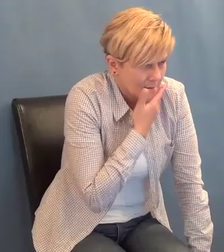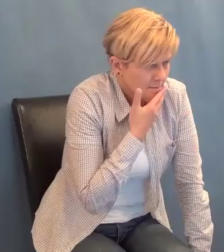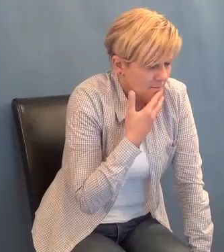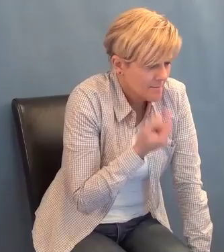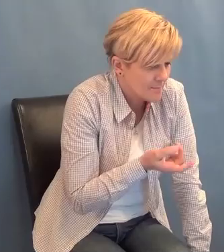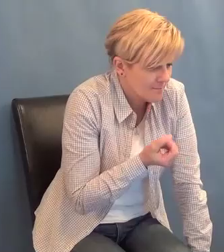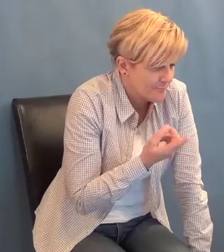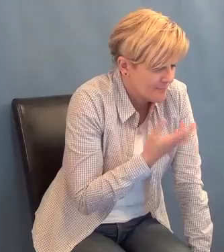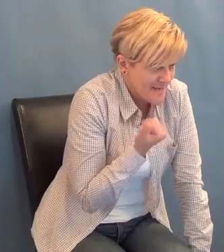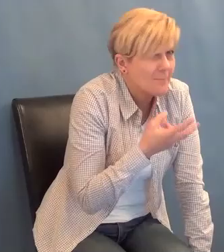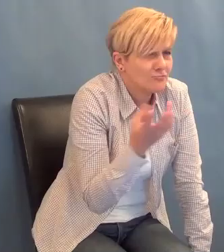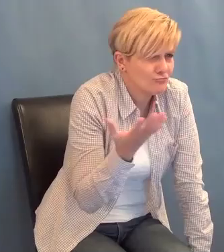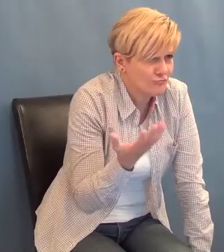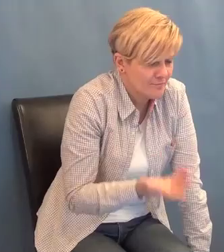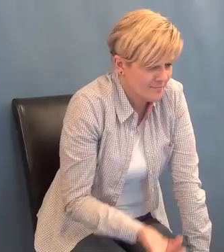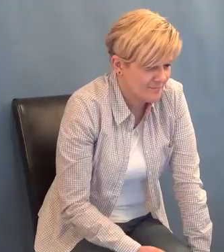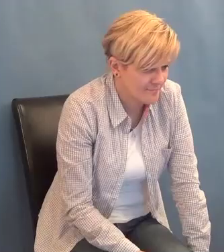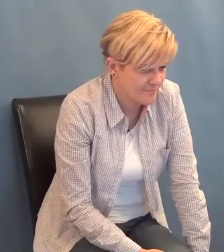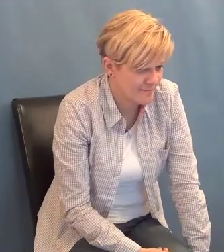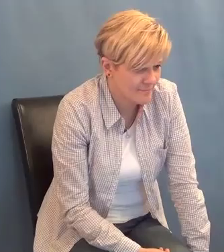Tego nie ma... dziwne, nie widziałam.. gdzie?